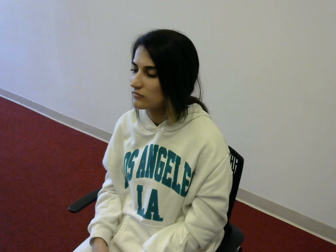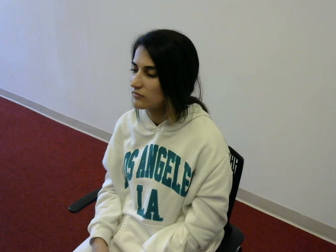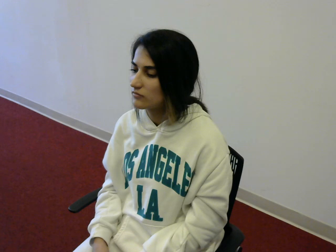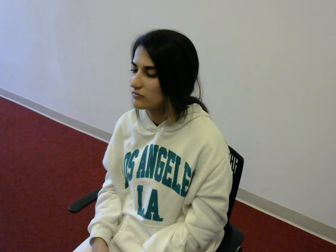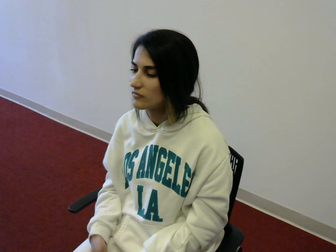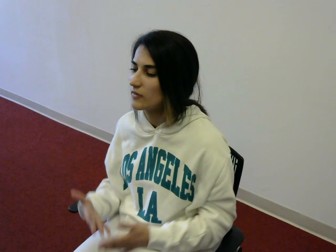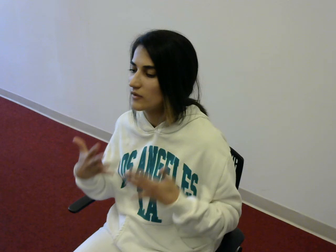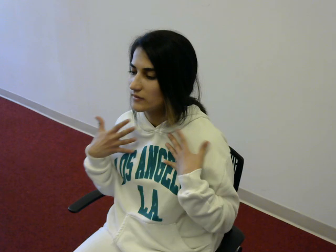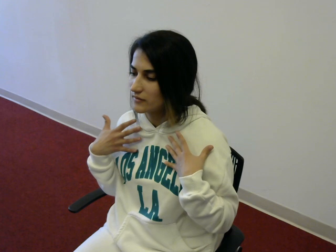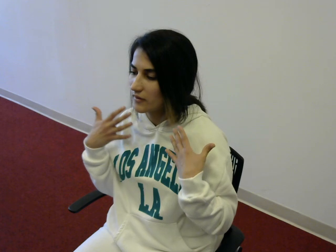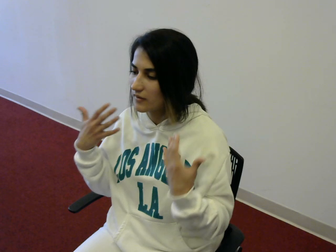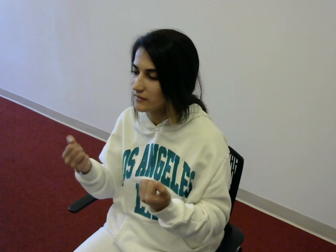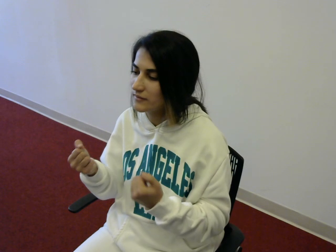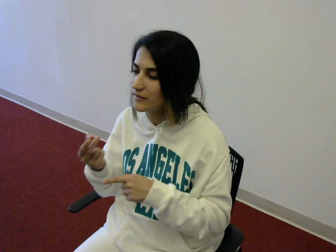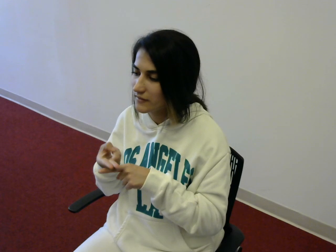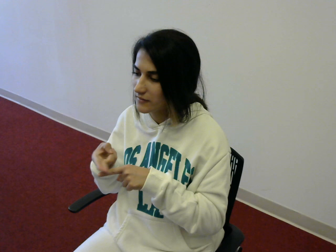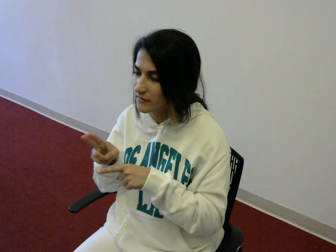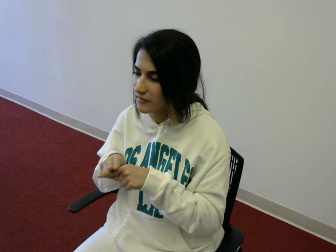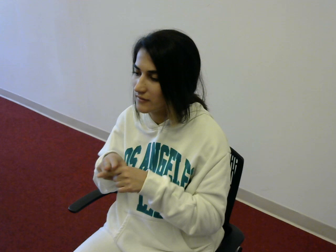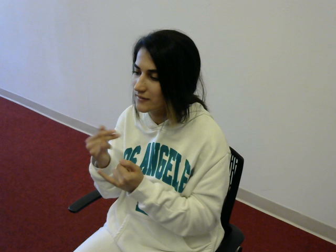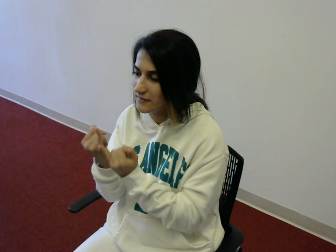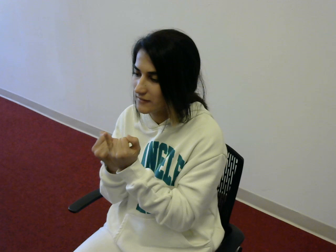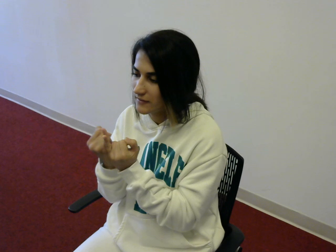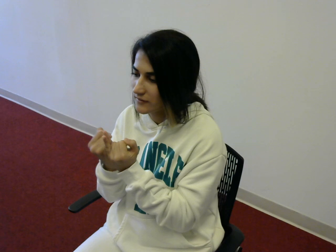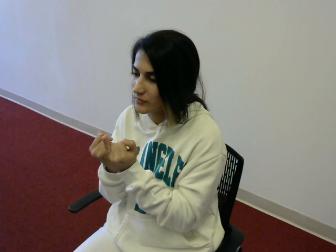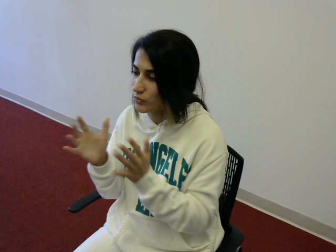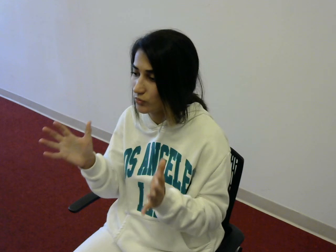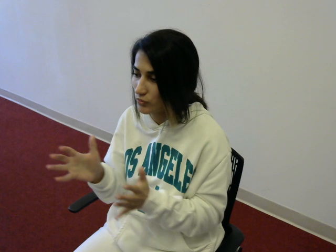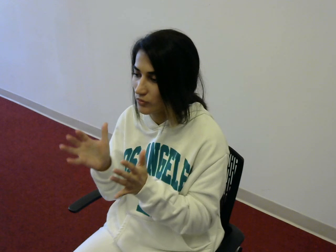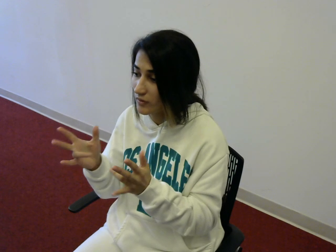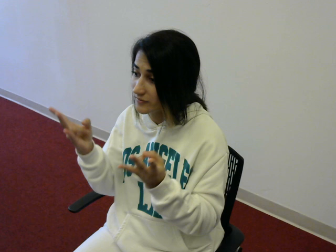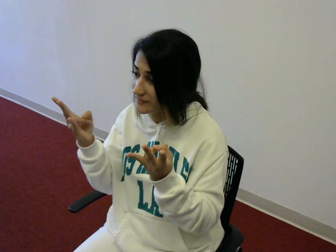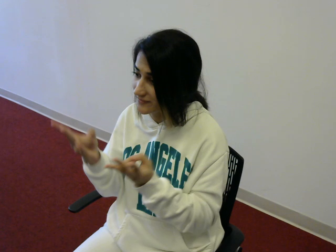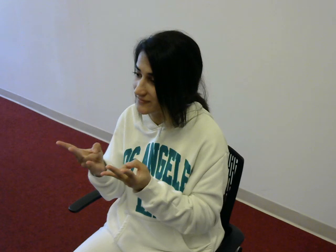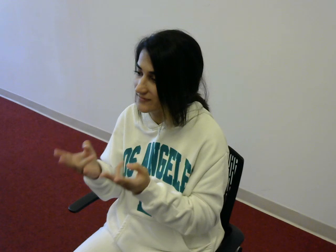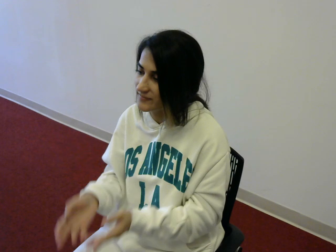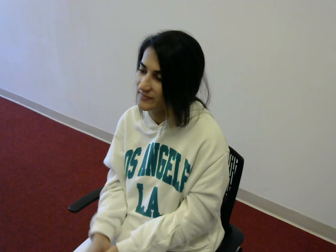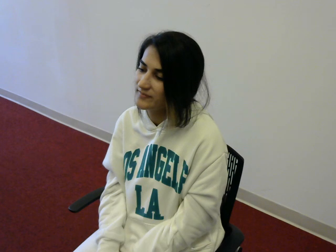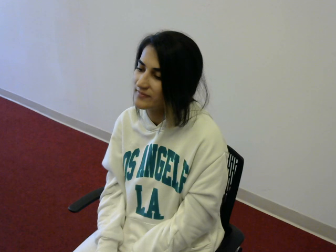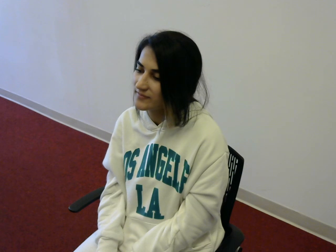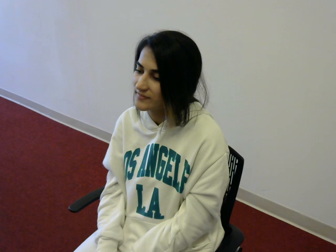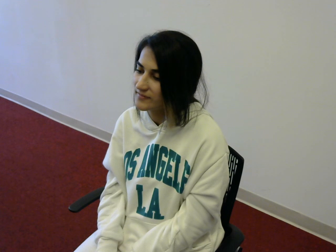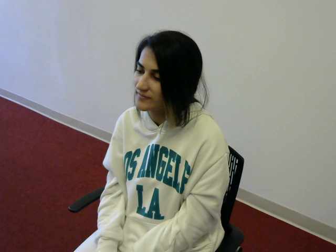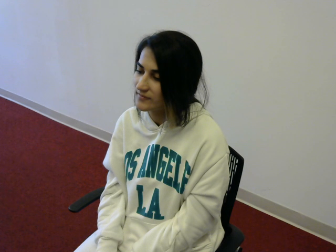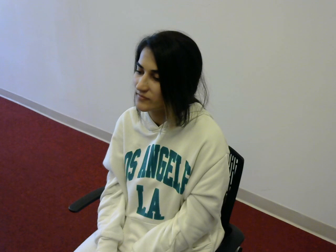Sağlamlığımız üçün bitkiləri qorumaq lazımdır